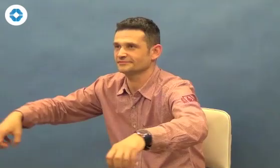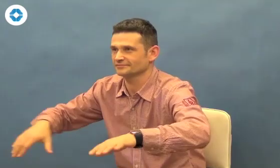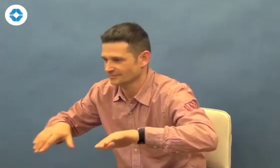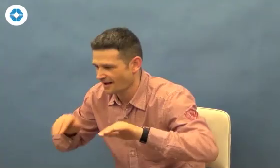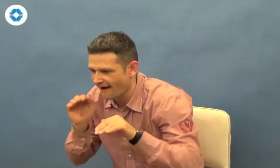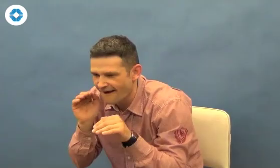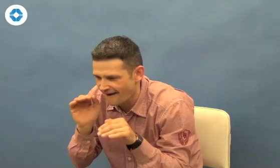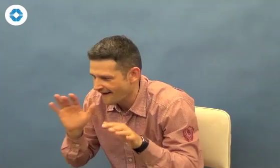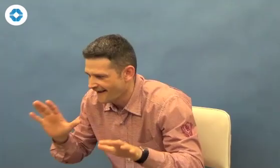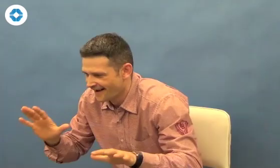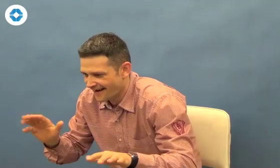Chłopiec przygląda im się z błogością.